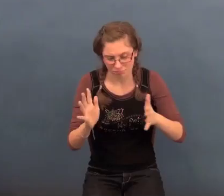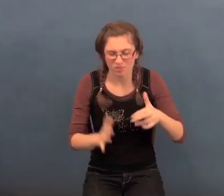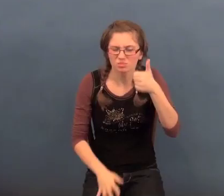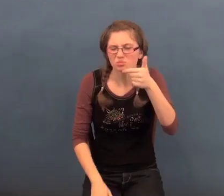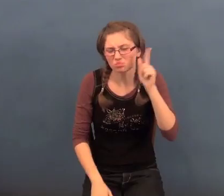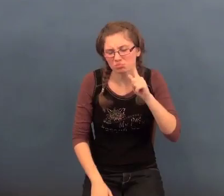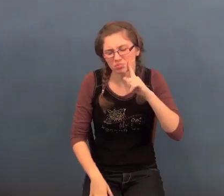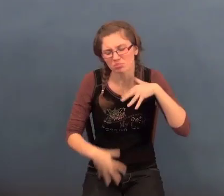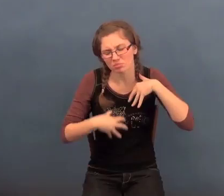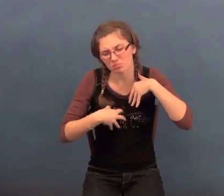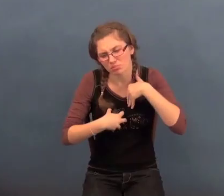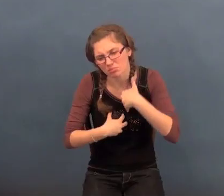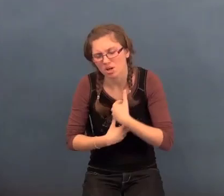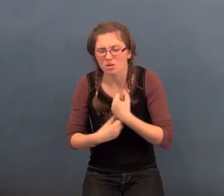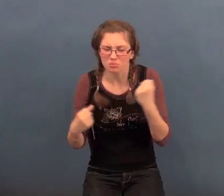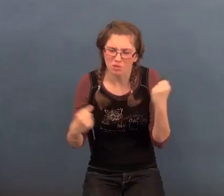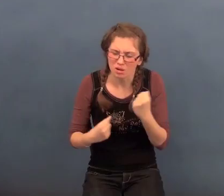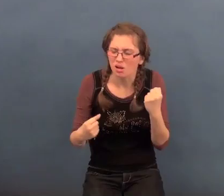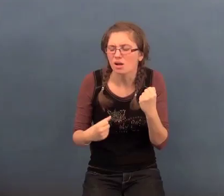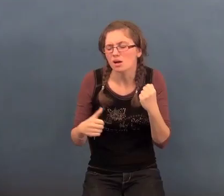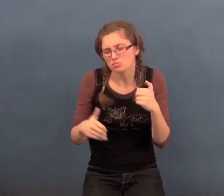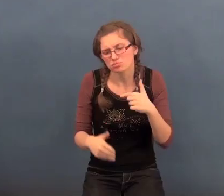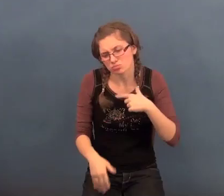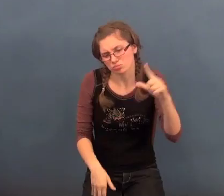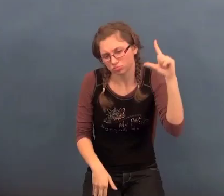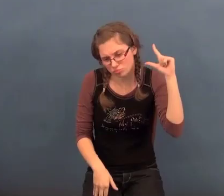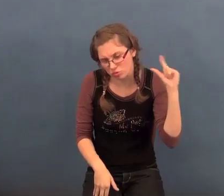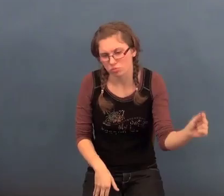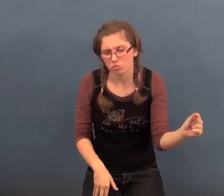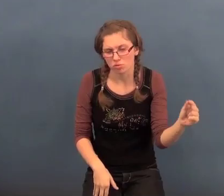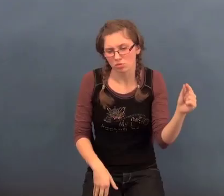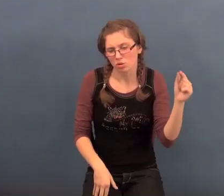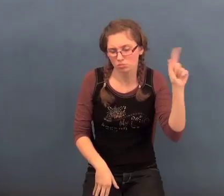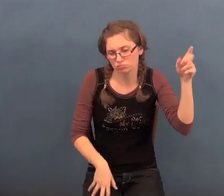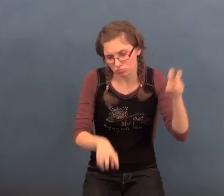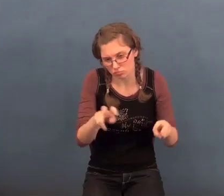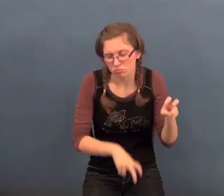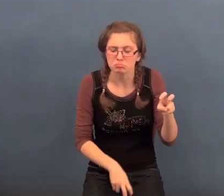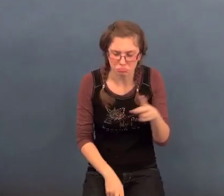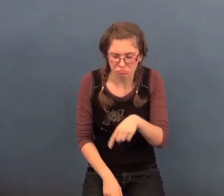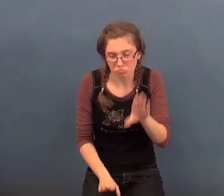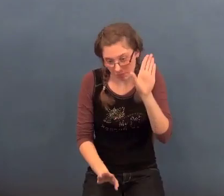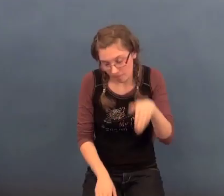Jeden mężczyzna jest mocno zmęczony, mówi: "Może pójdę do hotelu...". Wszyscy się zgadzają.